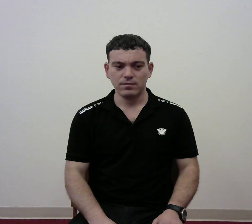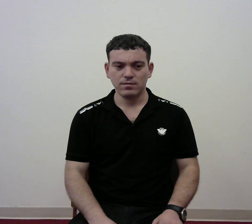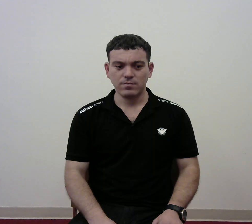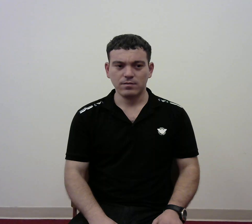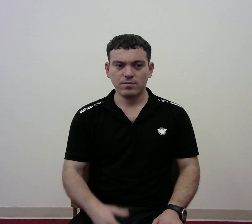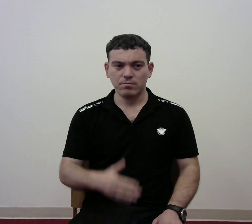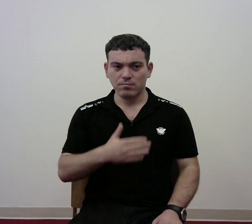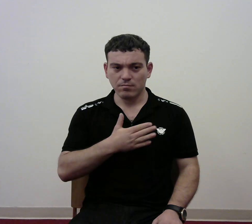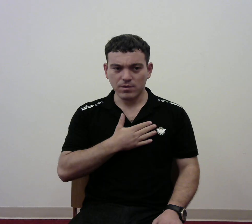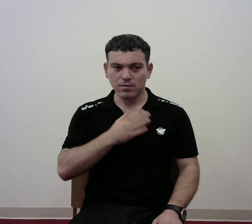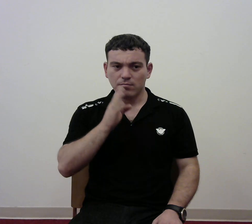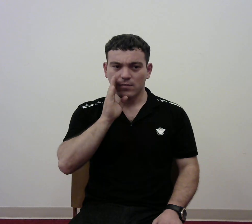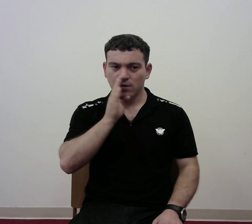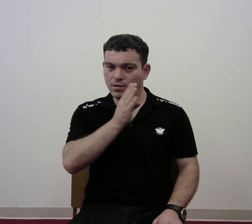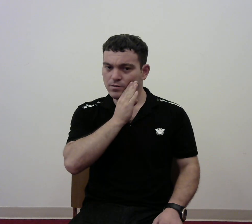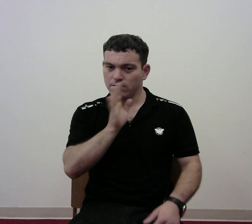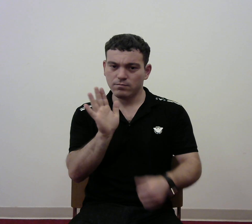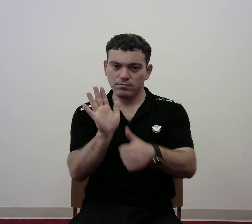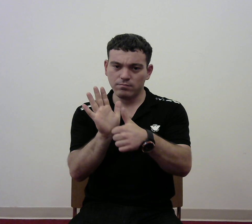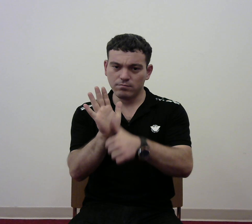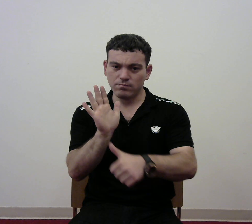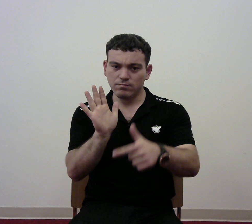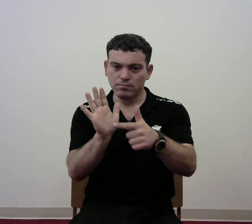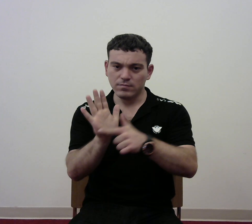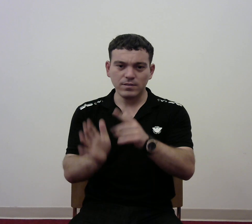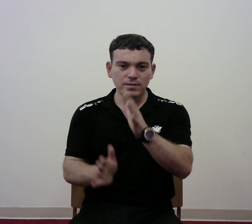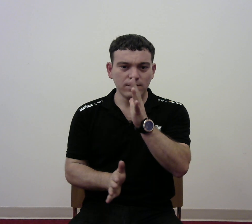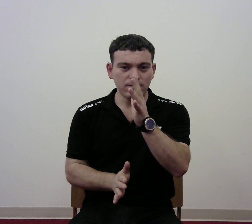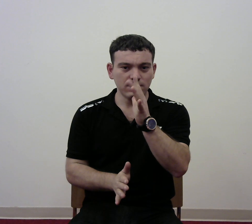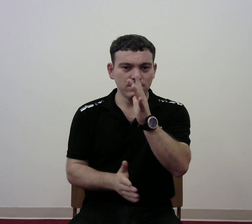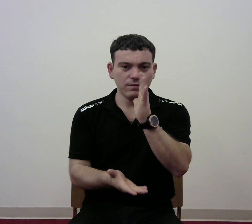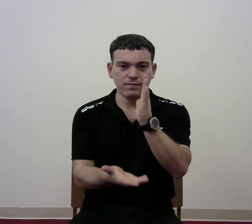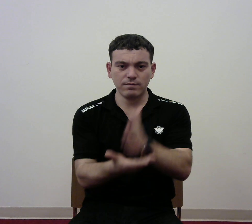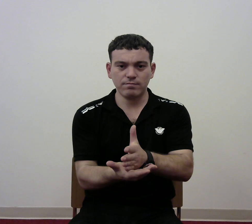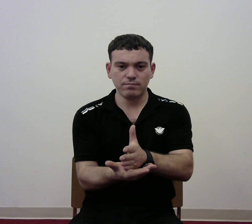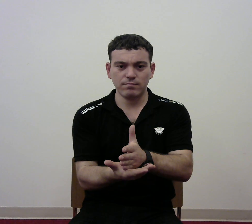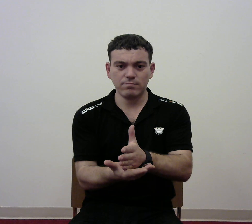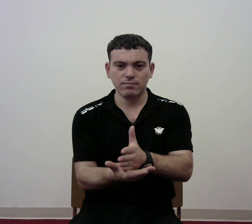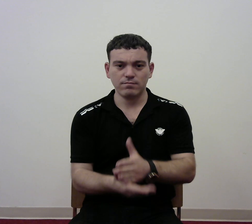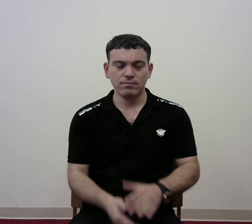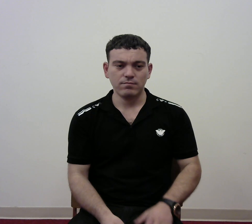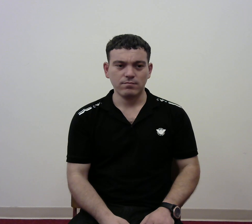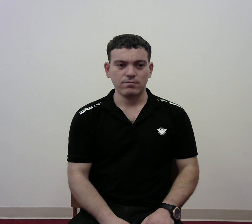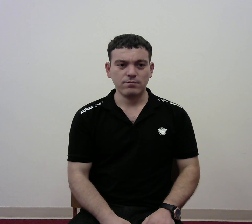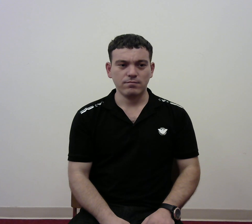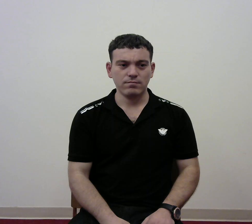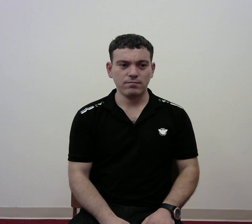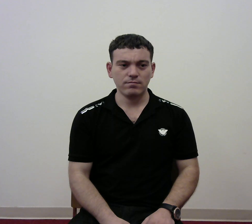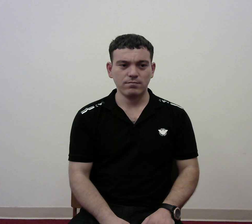Mənim anamın 67 yaşı var